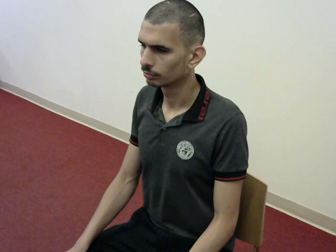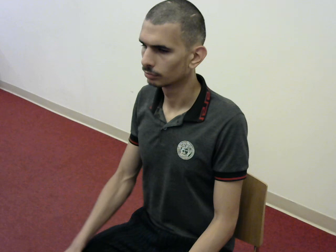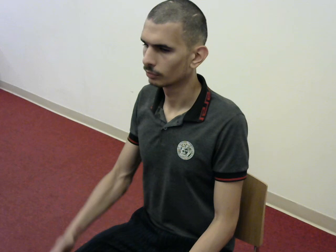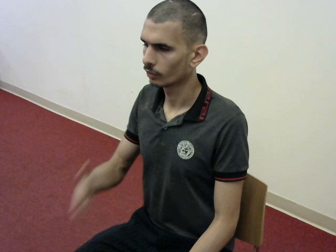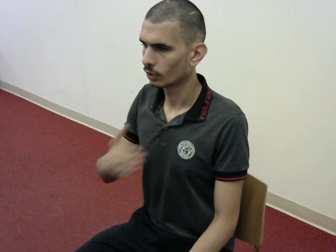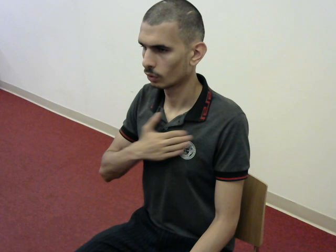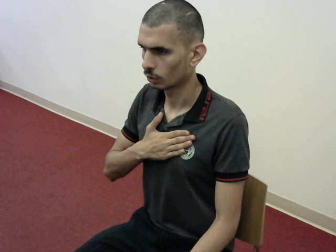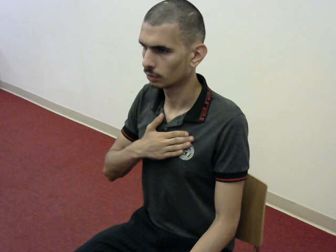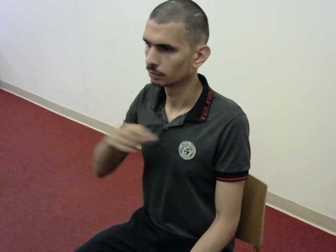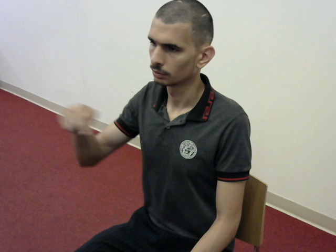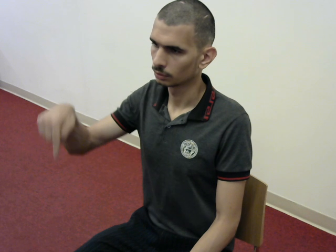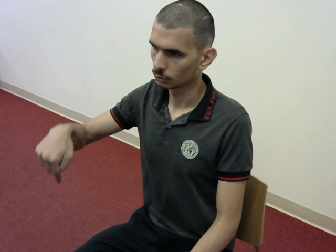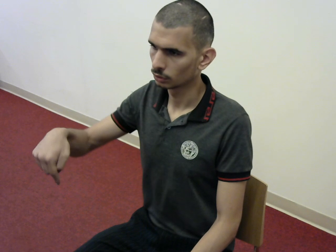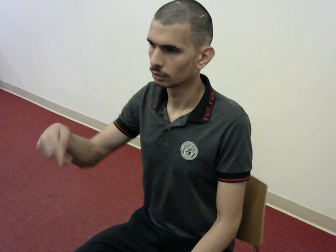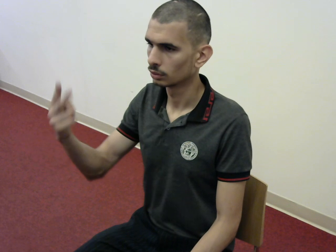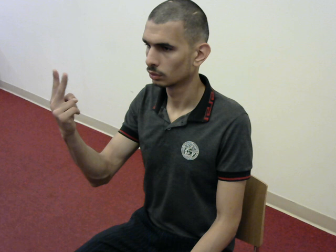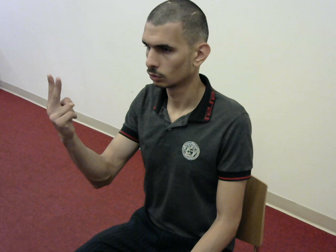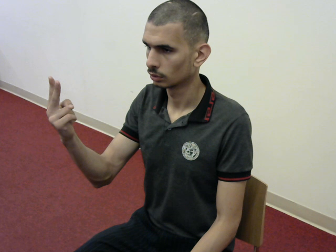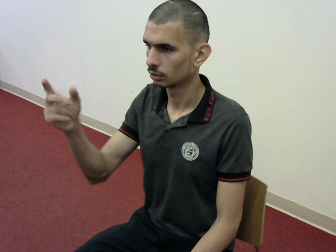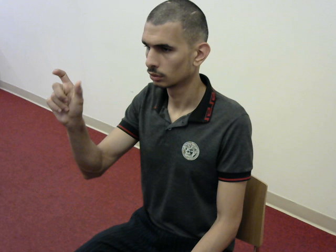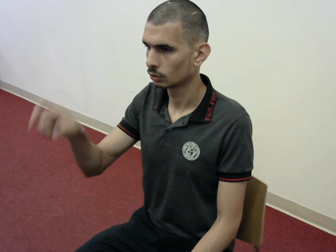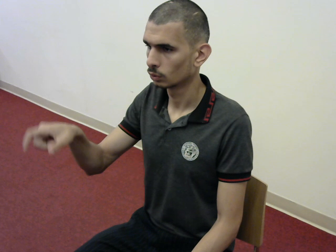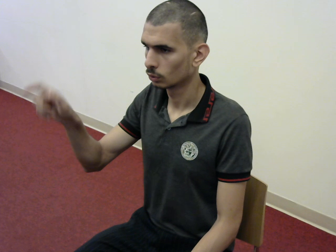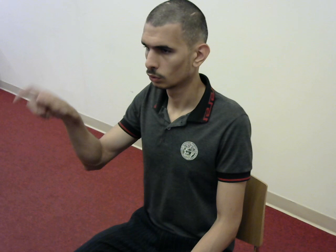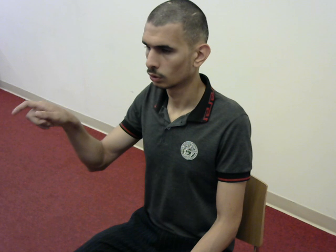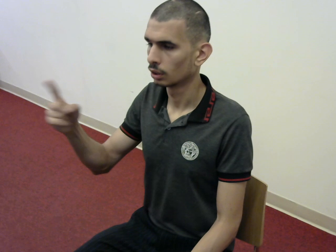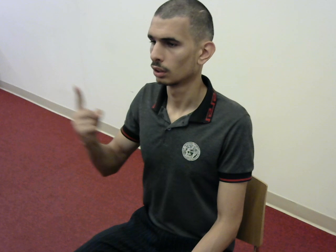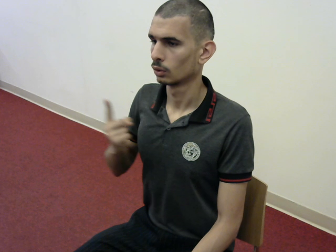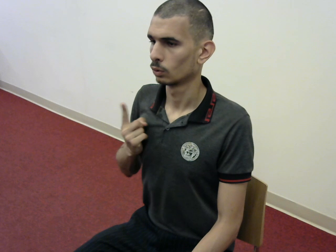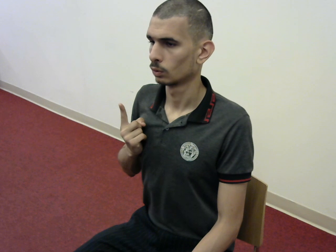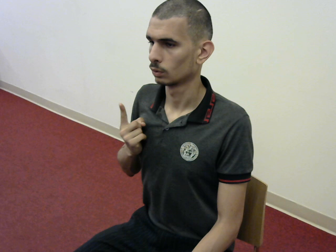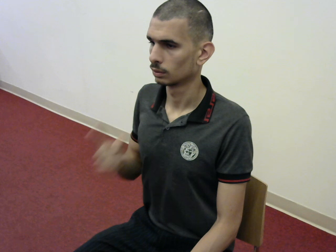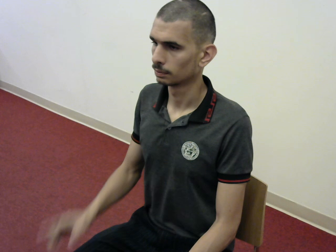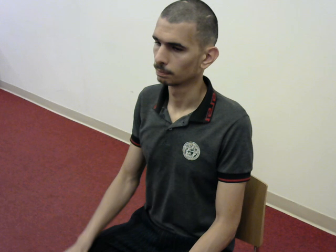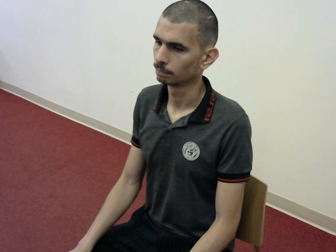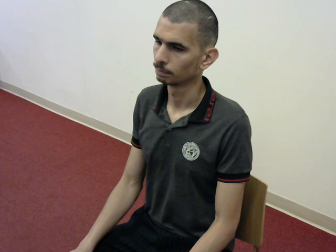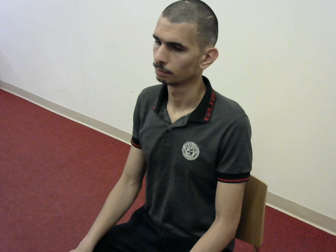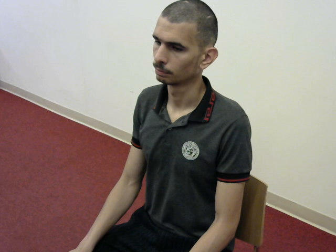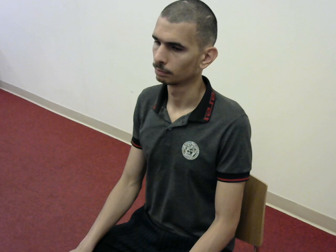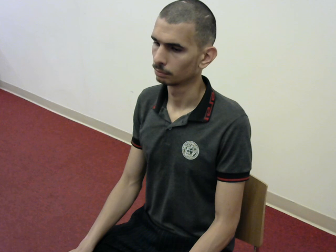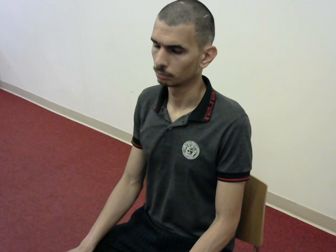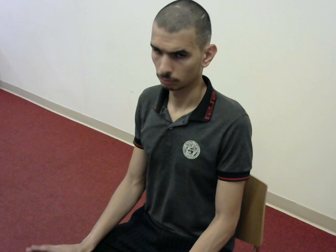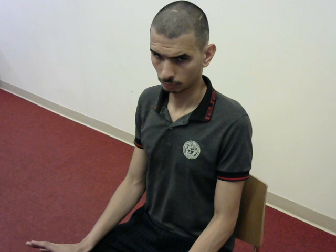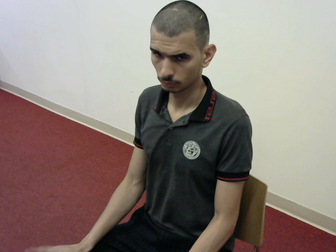Məni aşağıda 2 nəfər gözləyir